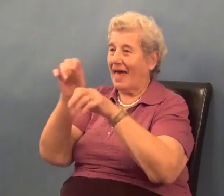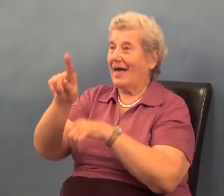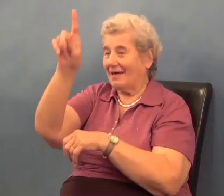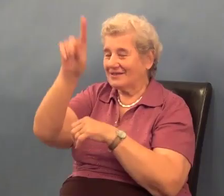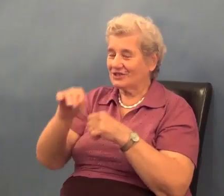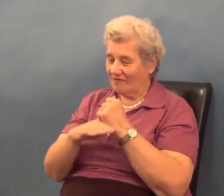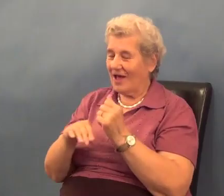Na drzewo.